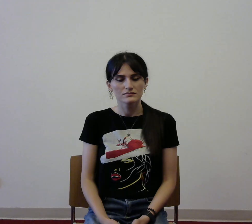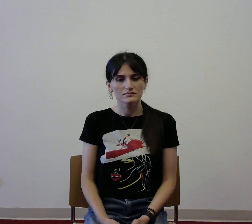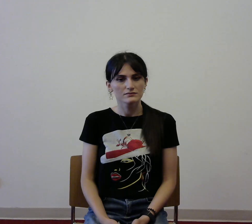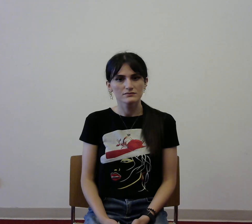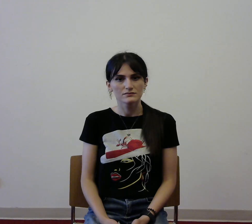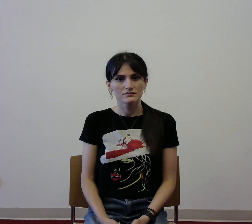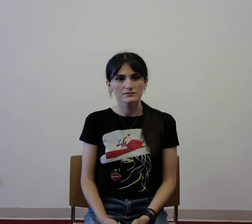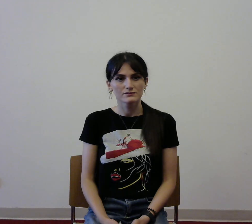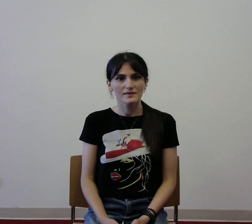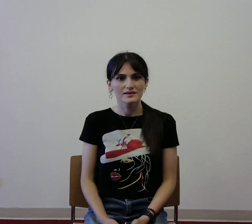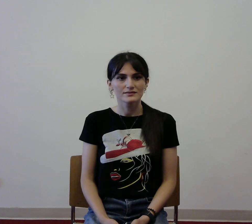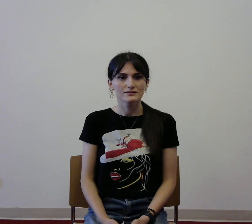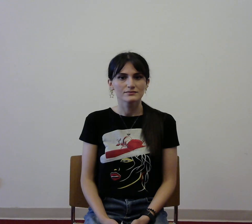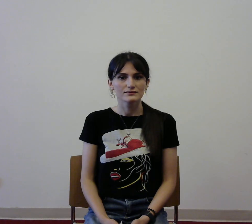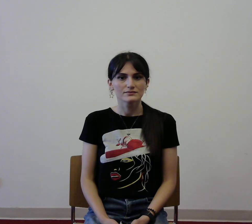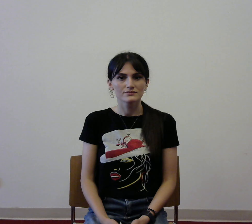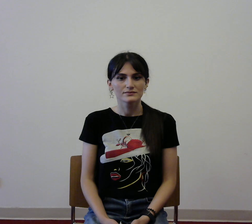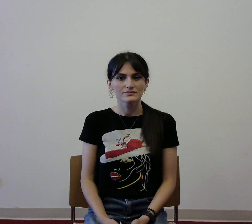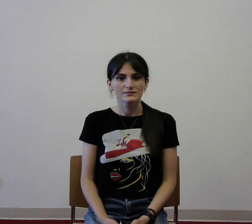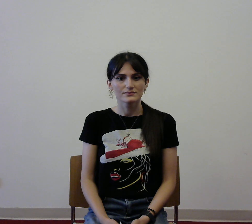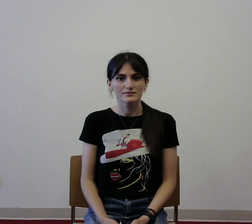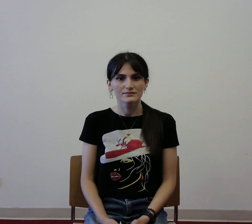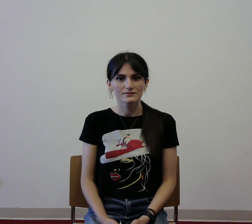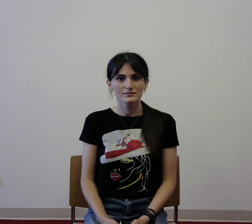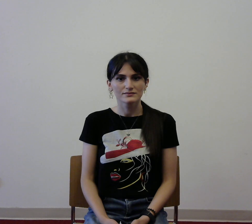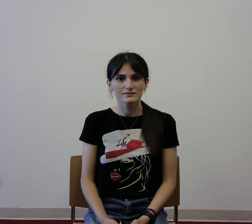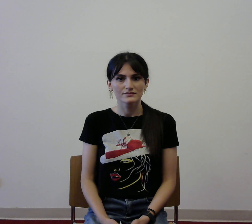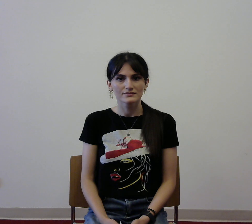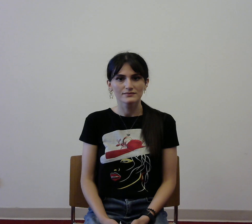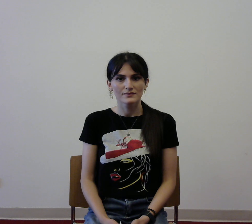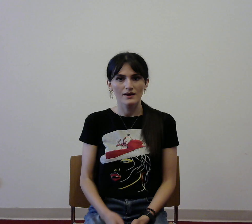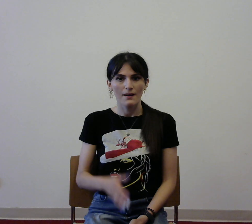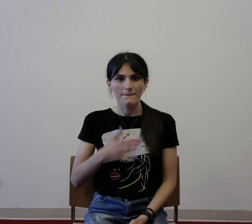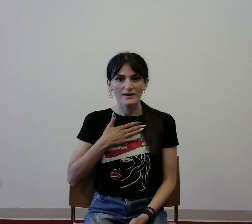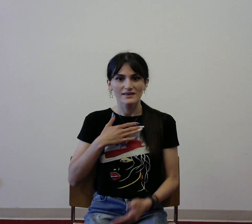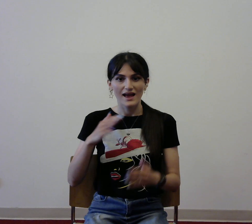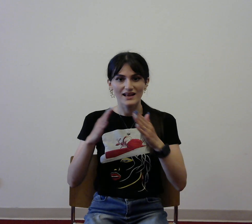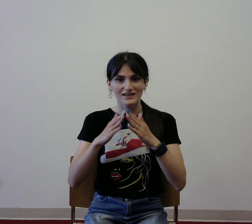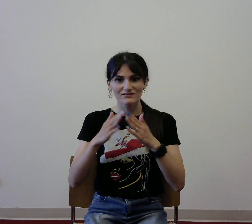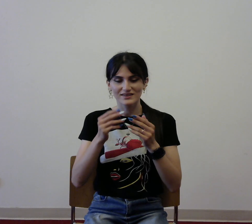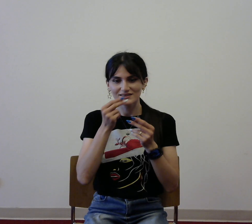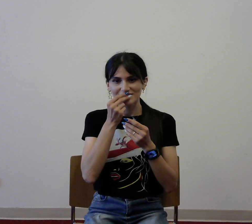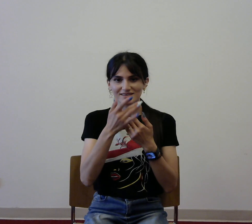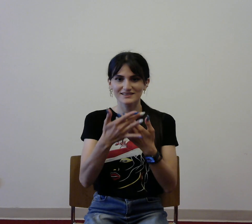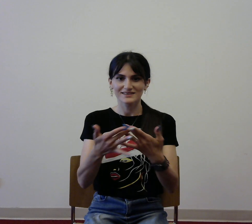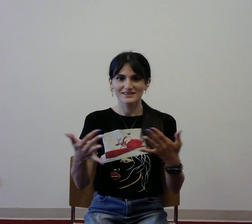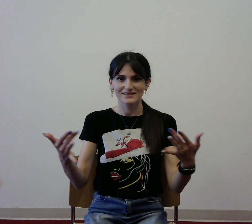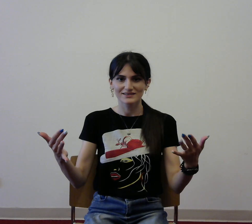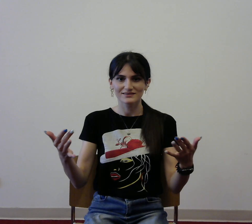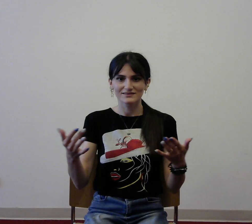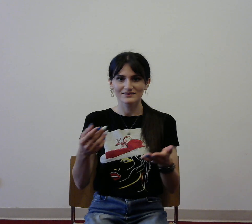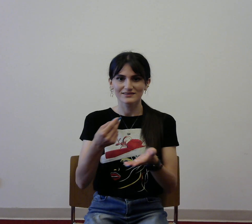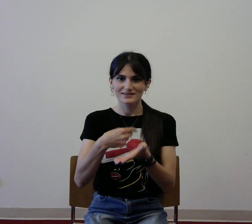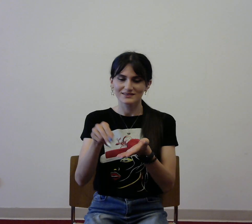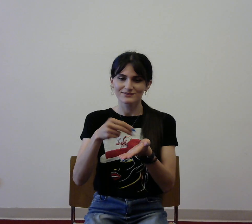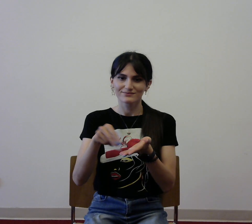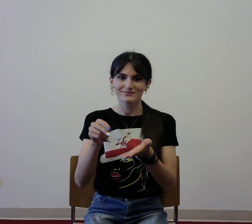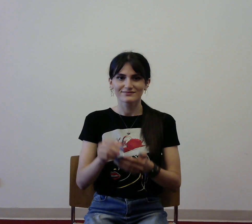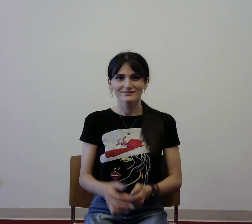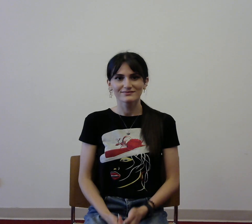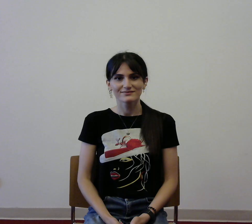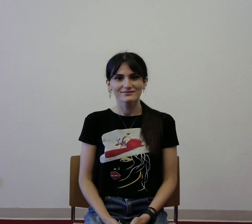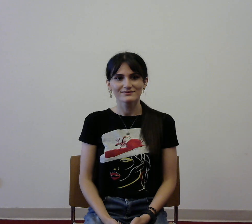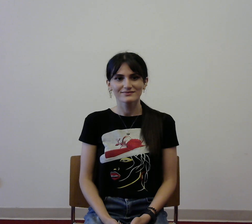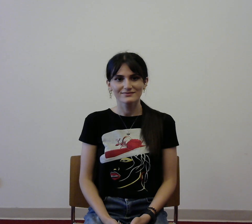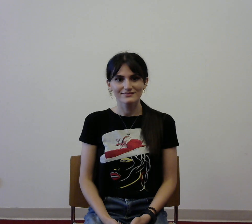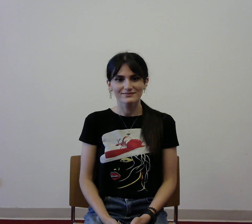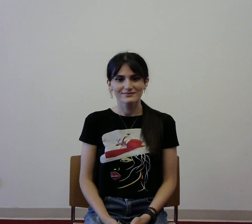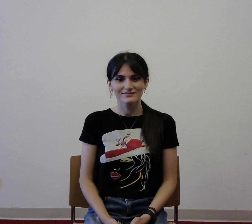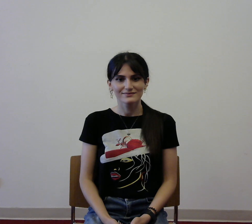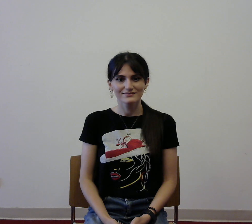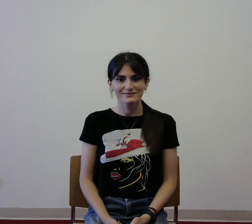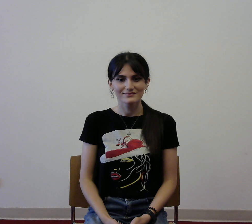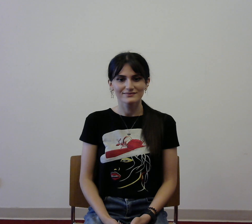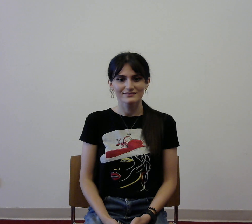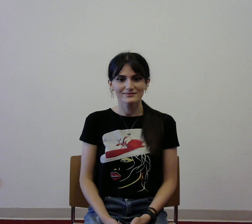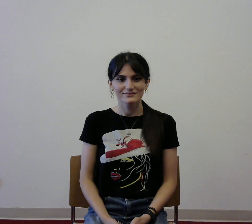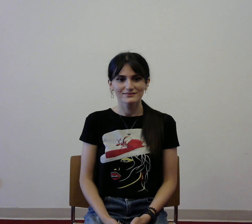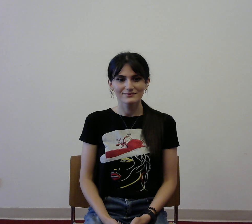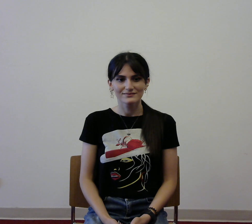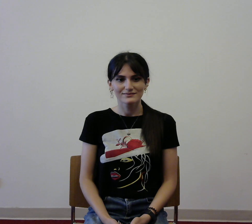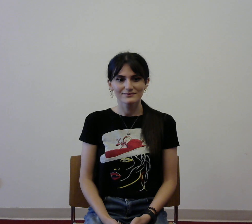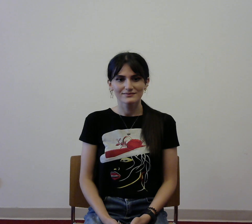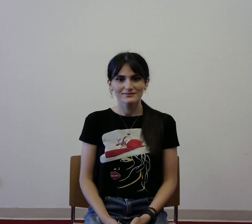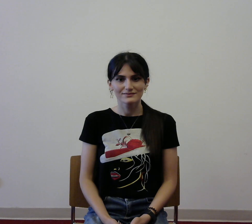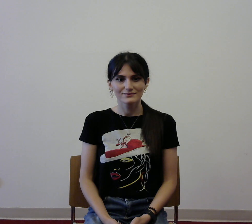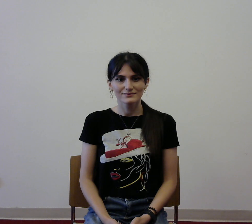Mən evə ərzaq almalıyam